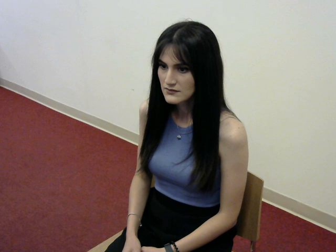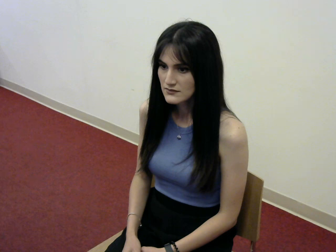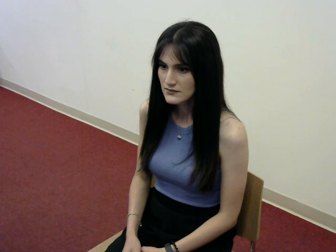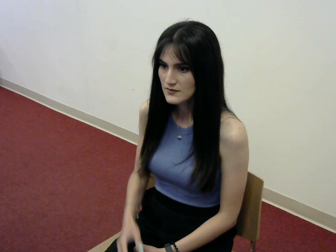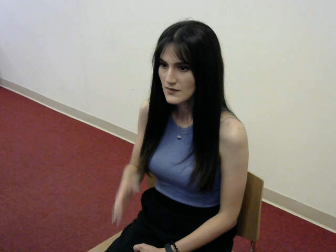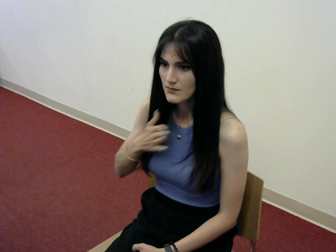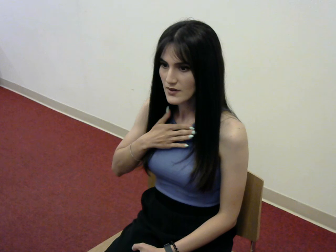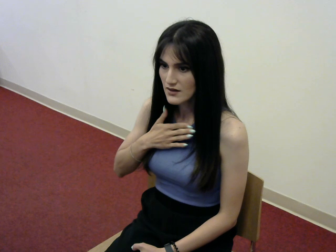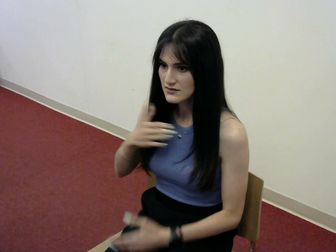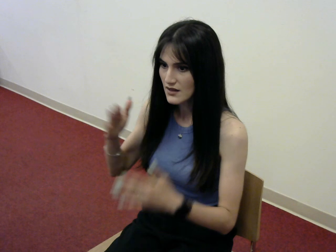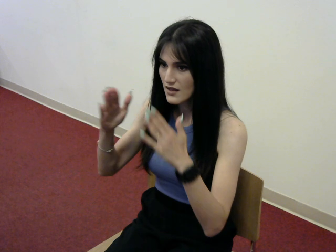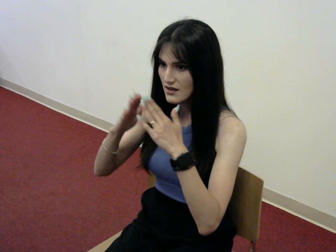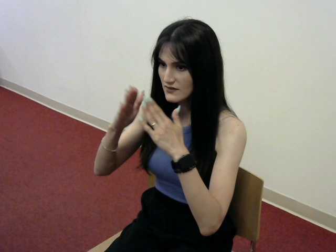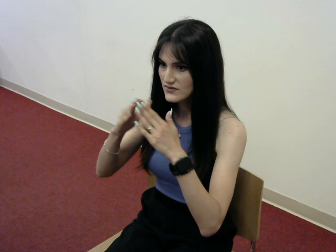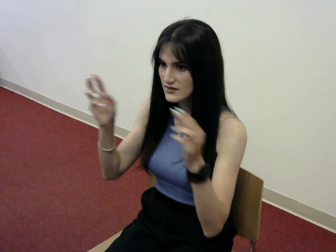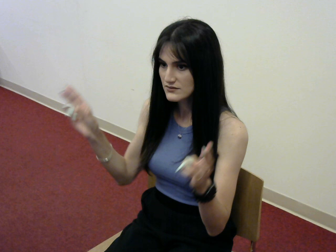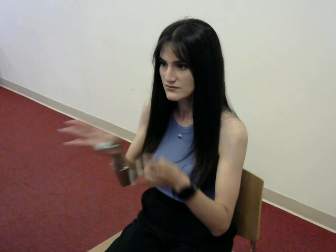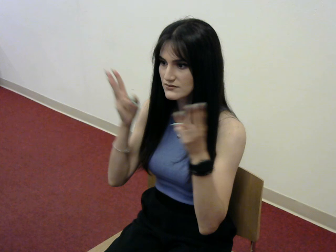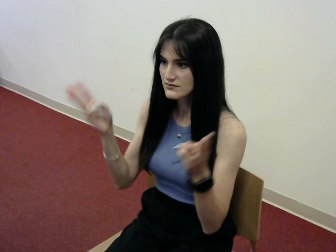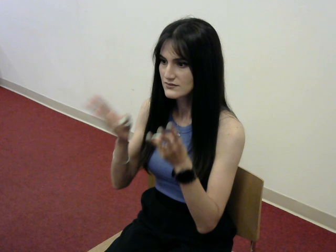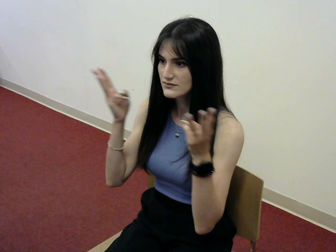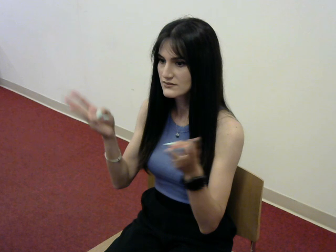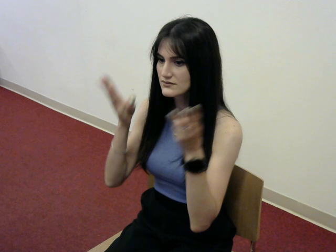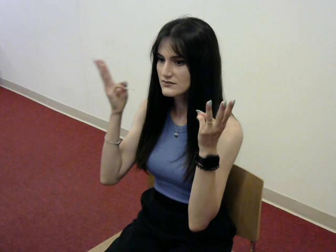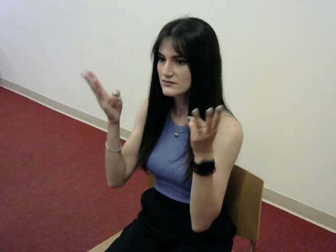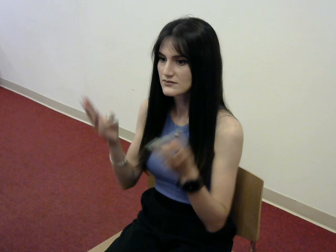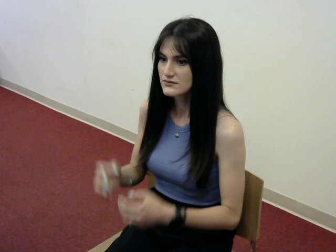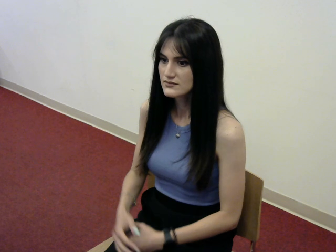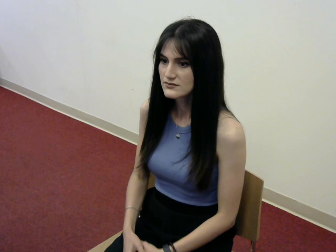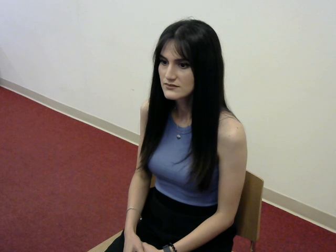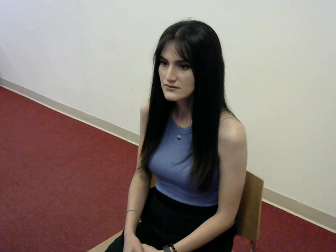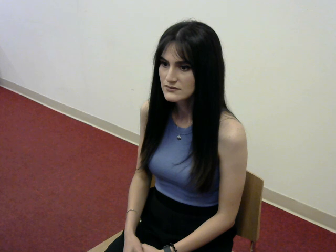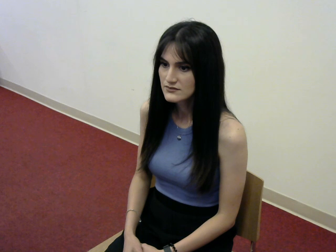Bizim evizim yanır